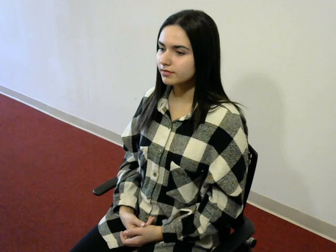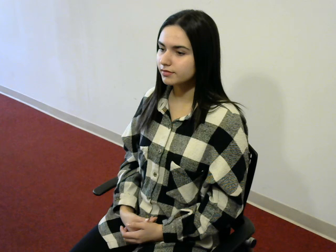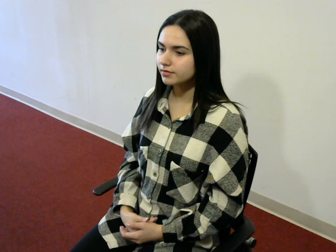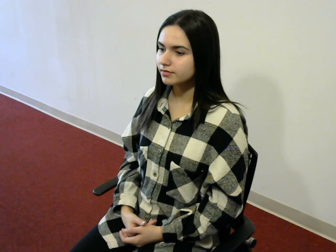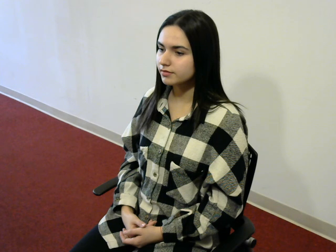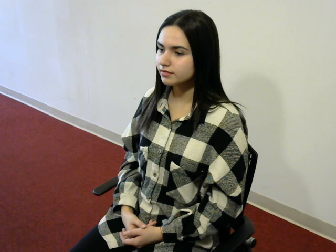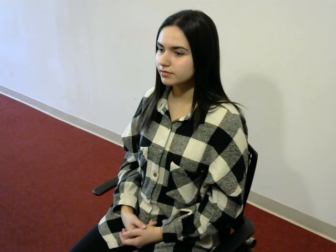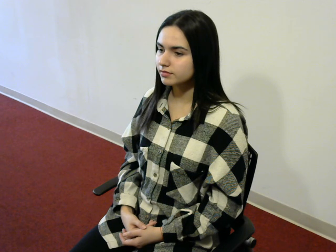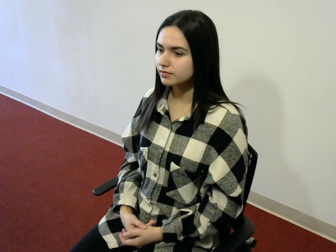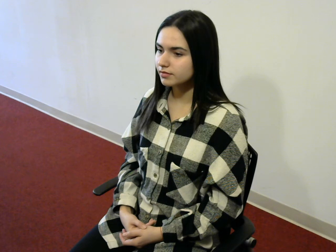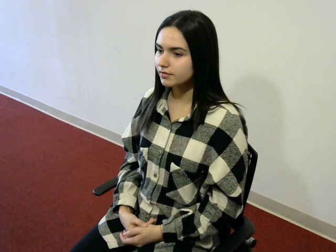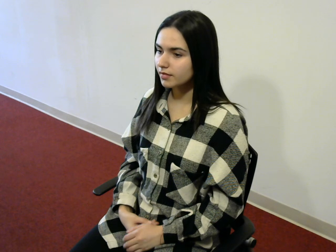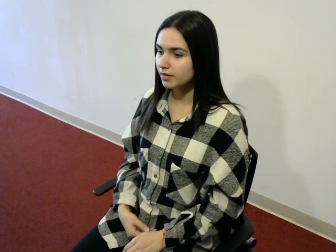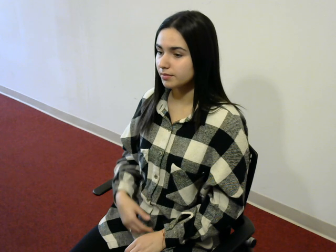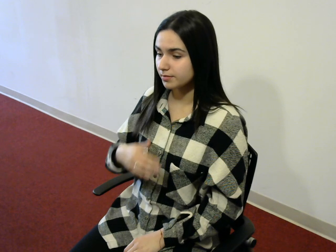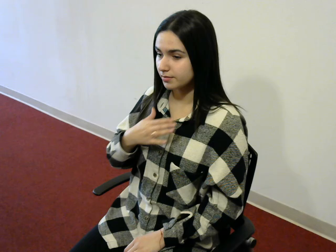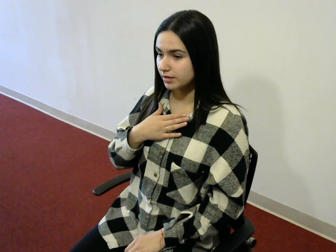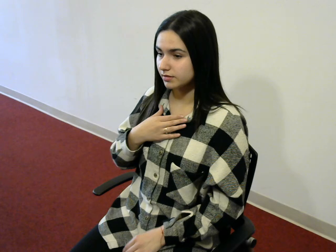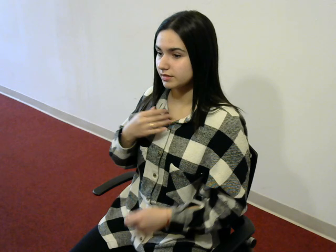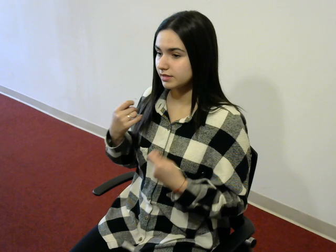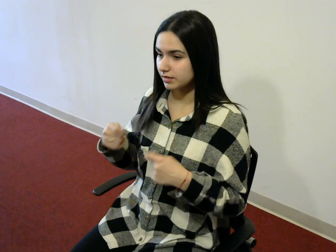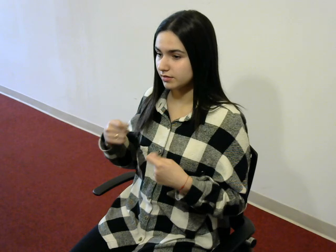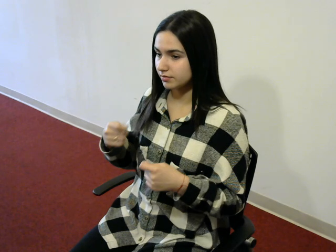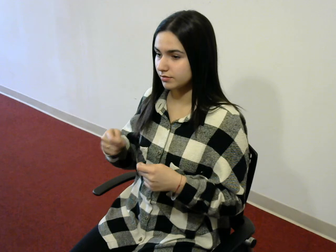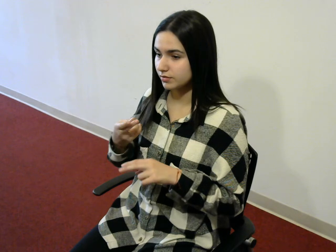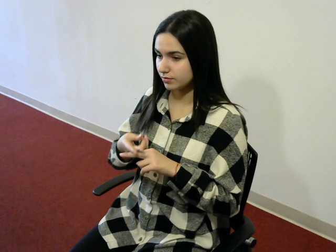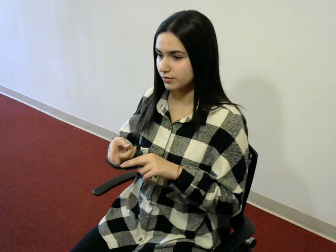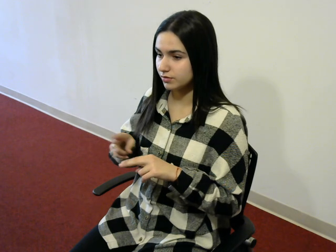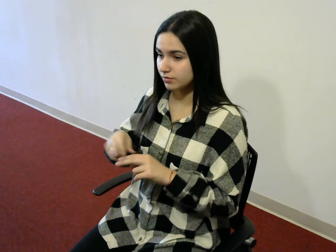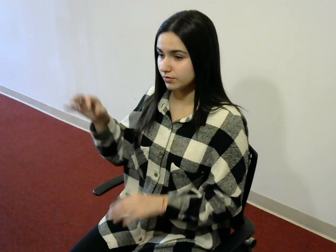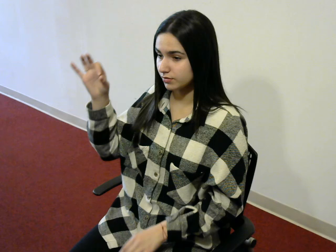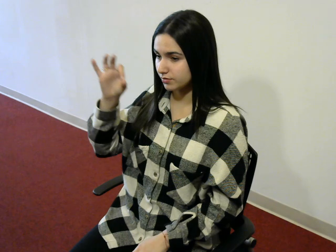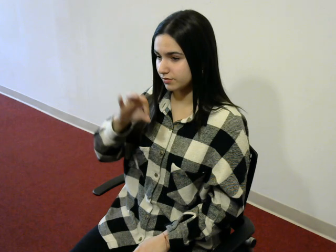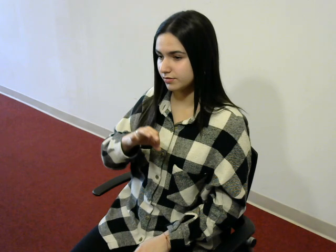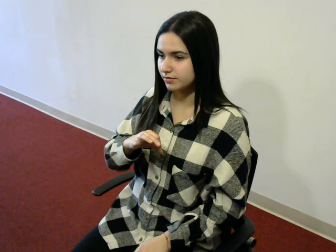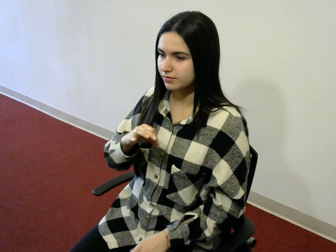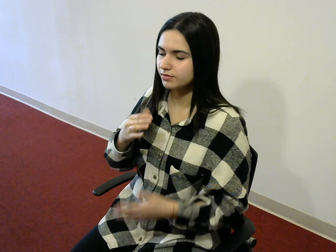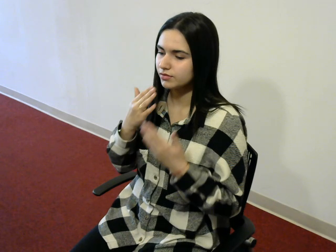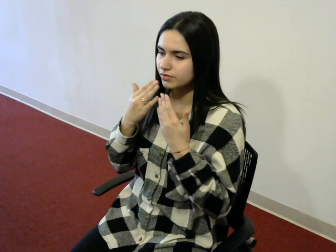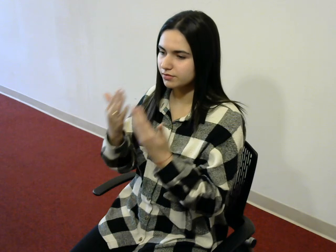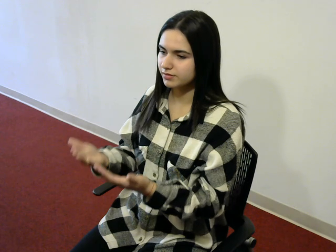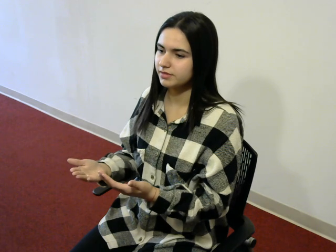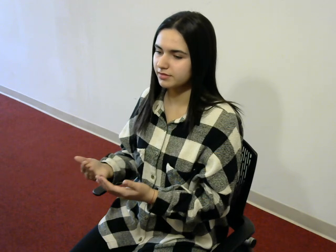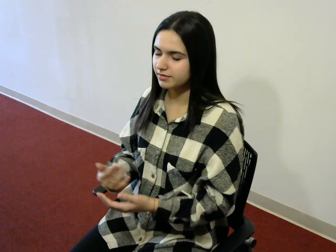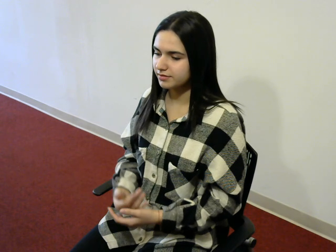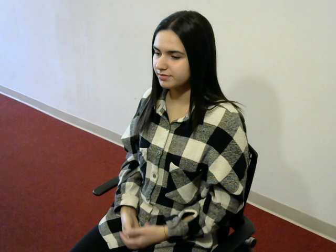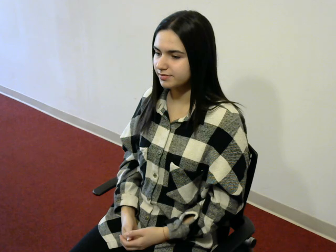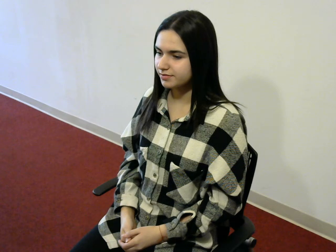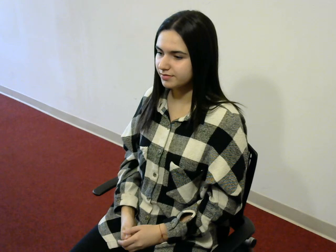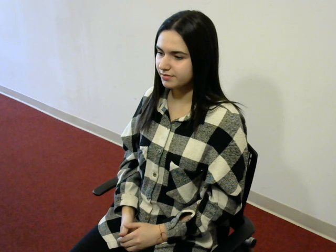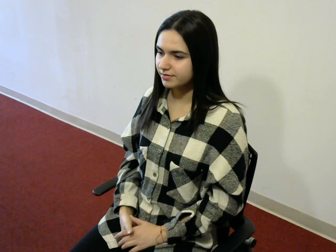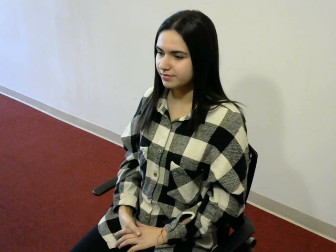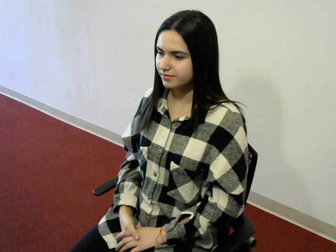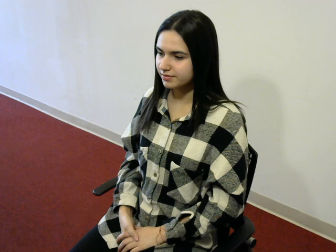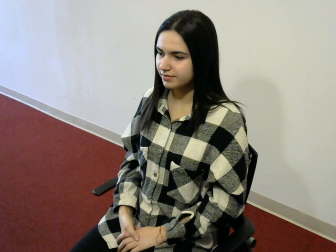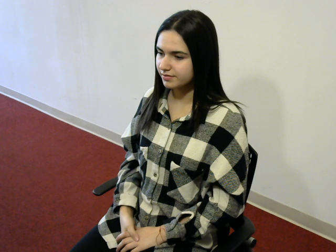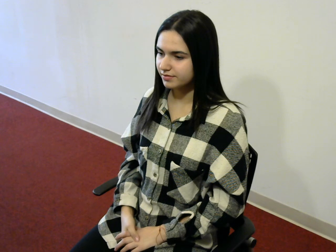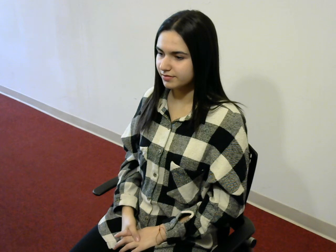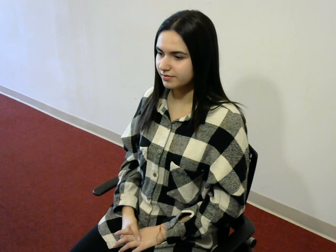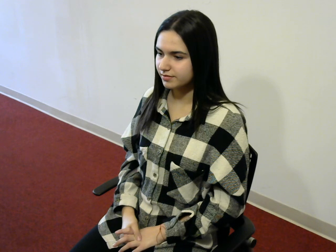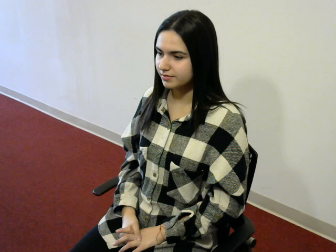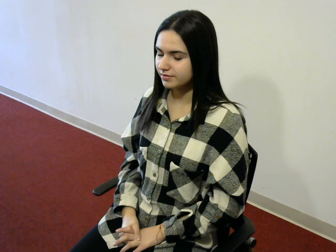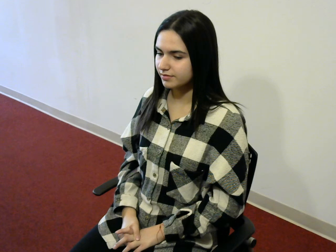Mən satıcıdan bu barədə soruşdum